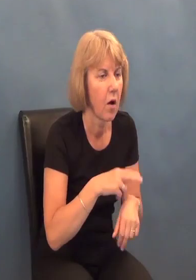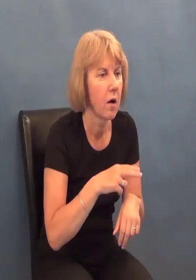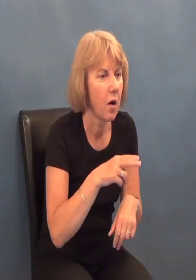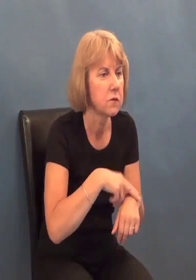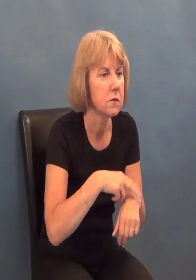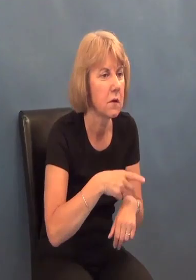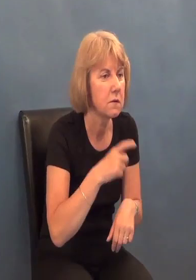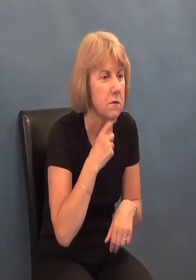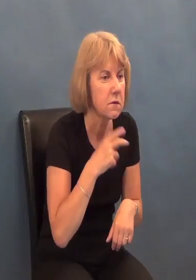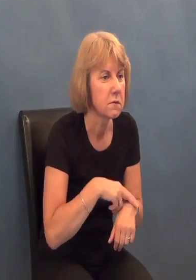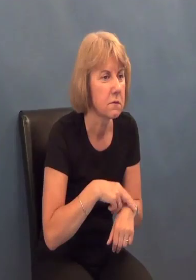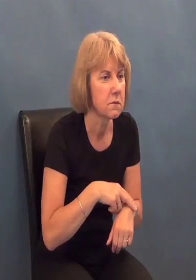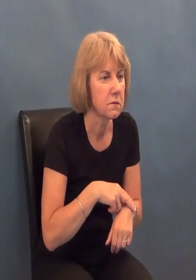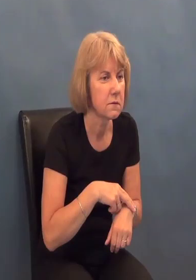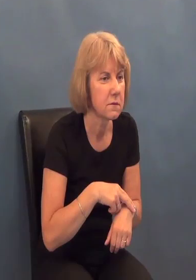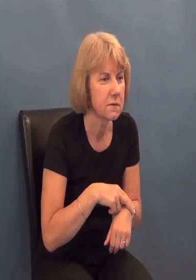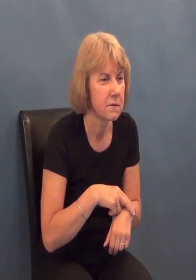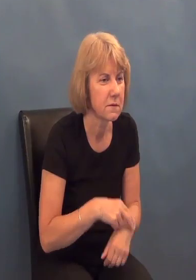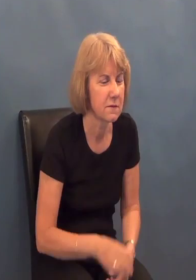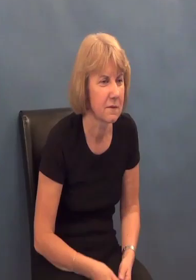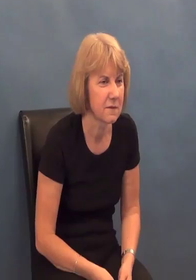O której godzinie masz do fryzjera?